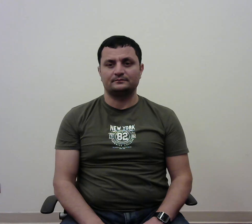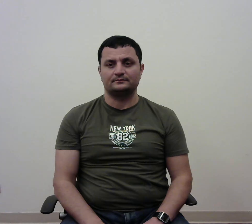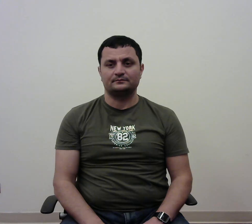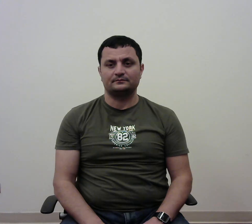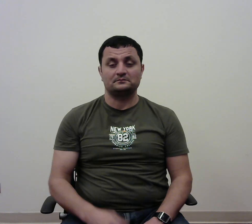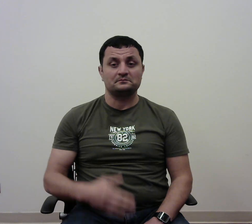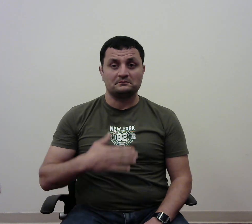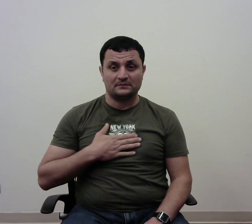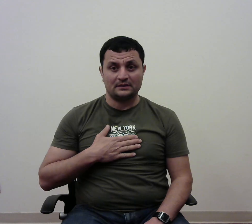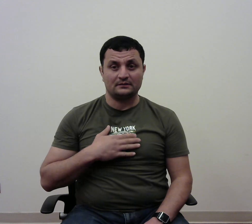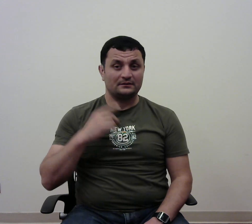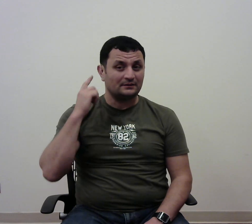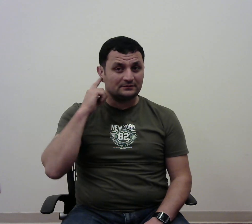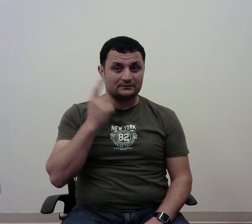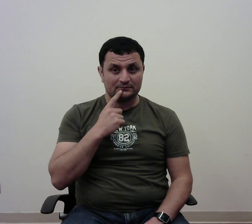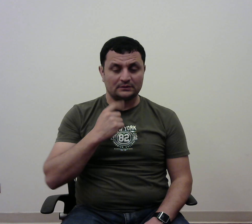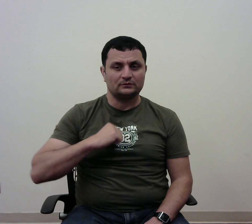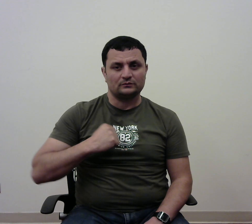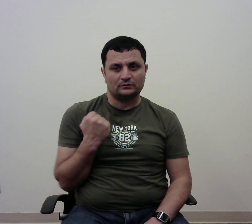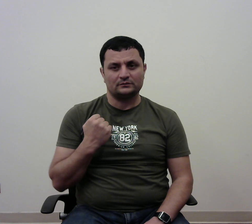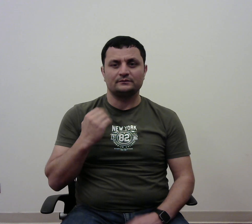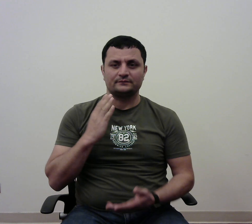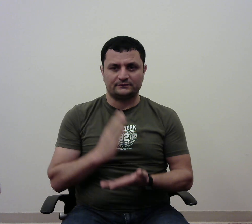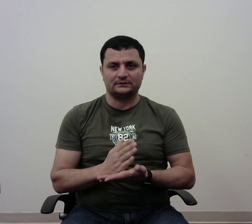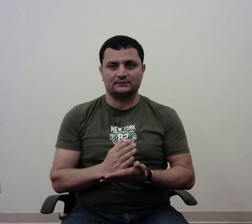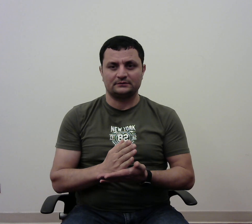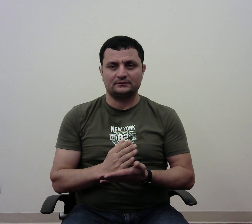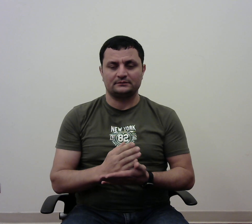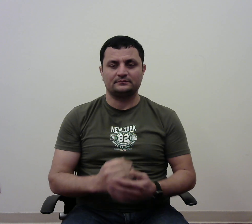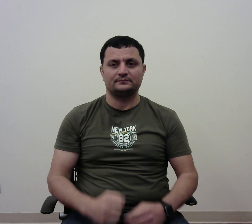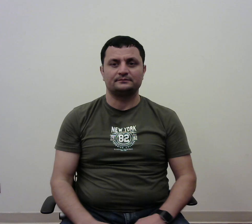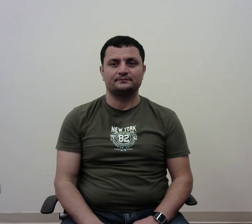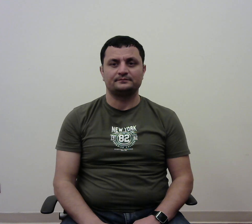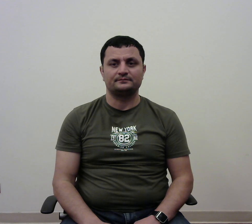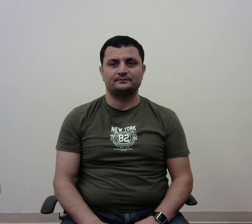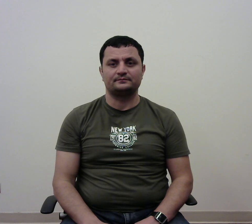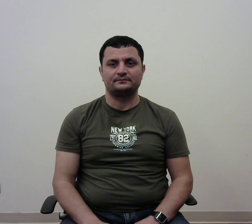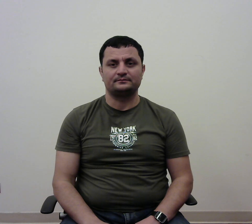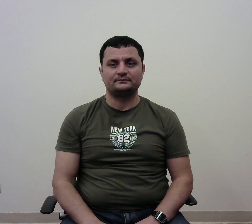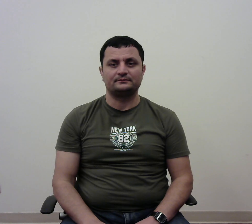Mənim eşitmə məhdudiyyətli dostlarım var